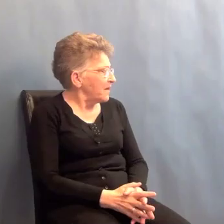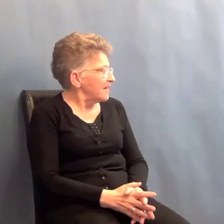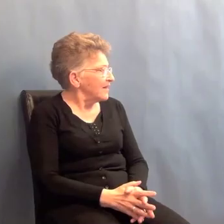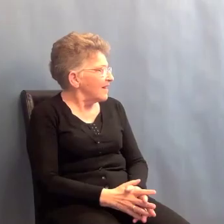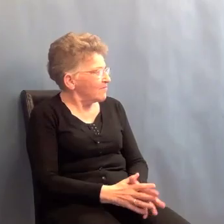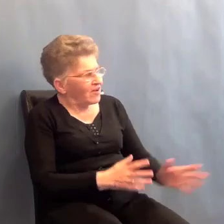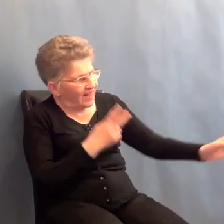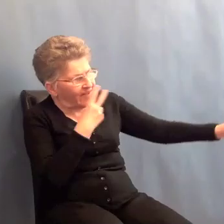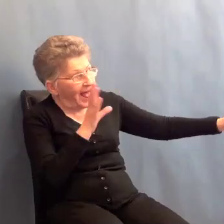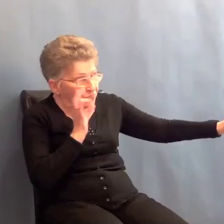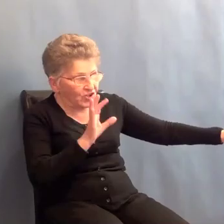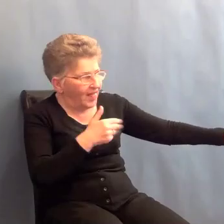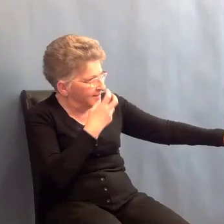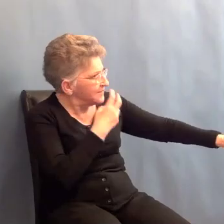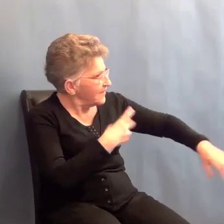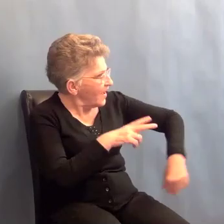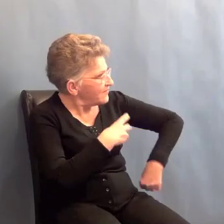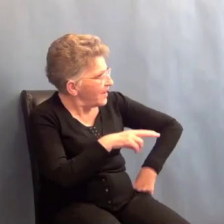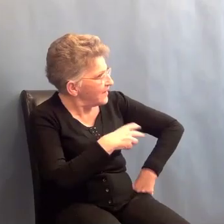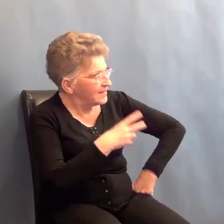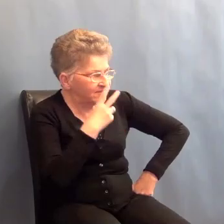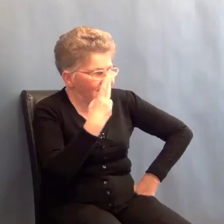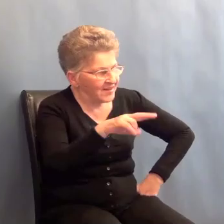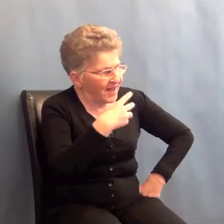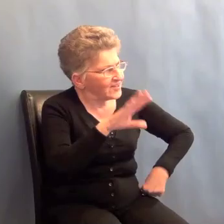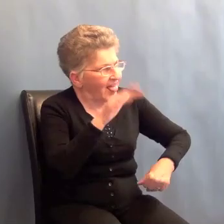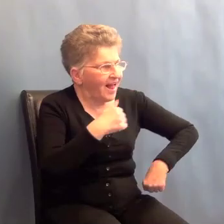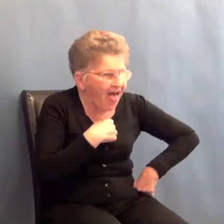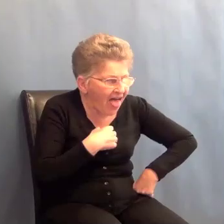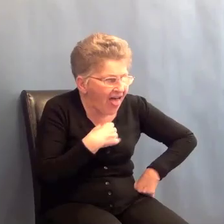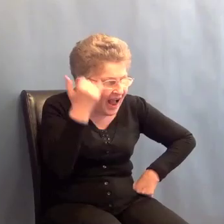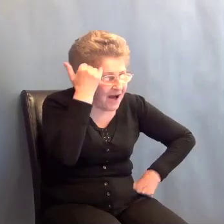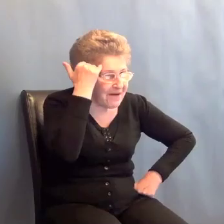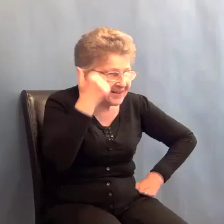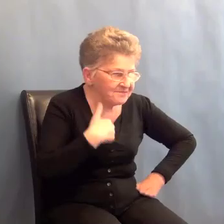Chce drugi raz zobaczyć, czy dobrze, czy źle zamigałam, czy się zagapiłam, czy jestem gapą.